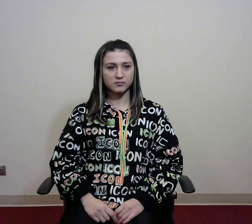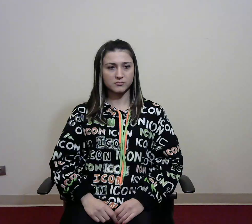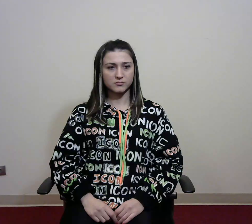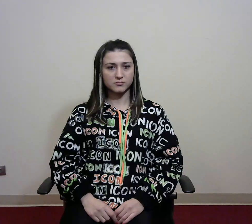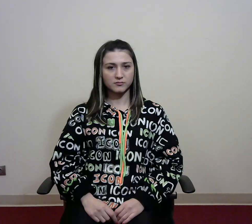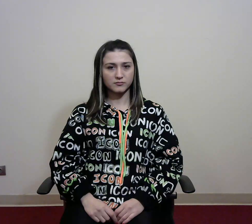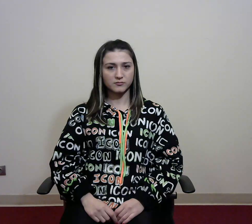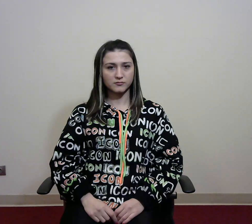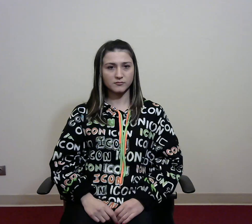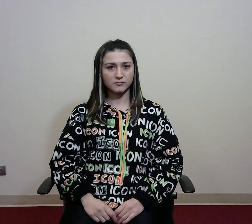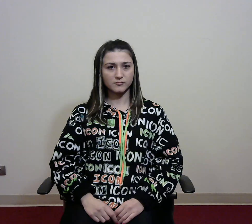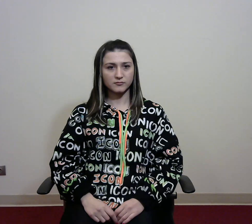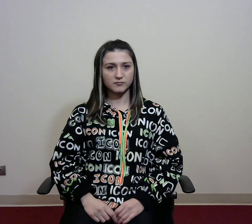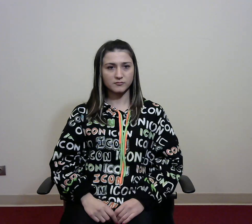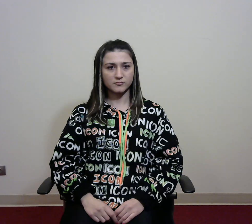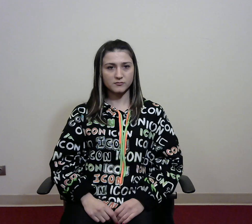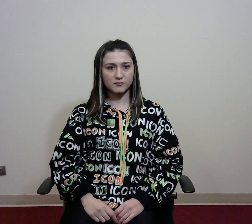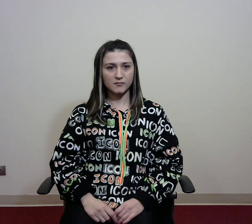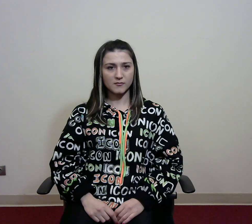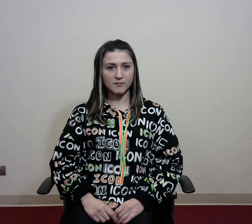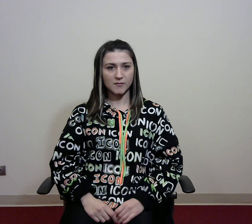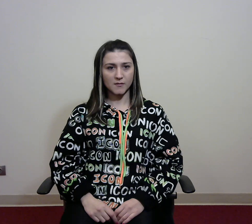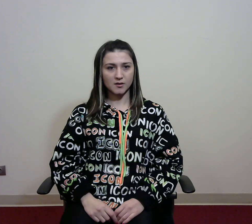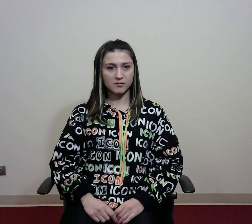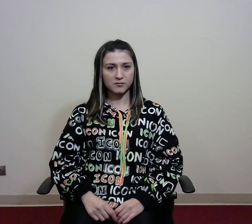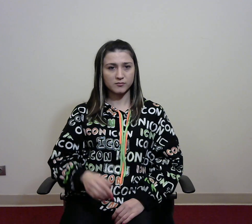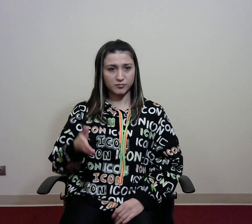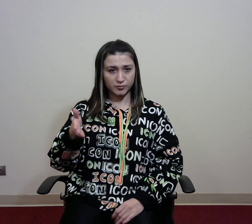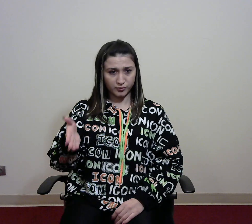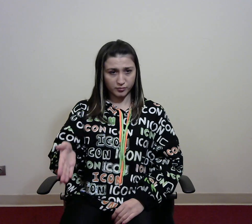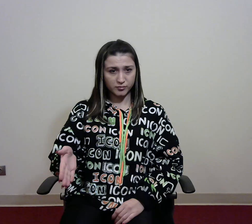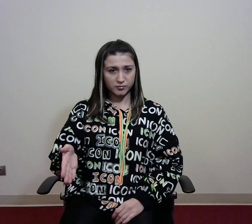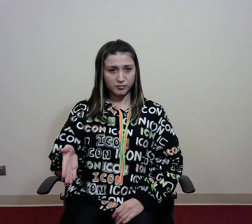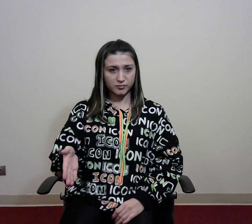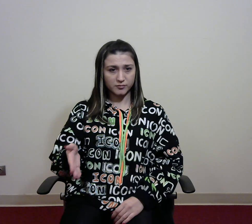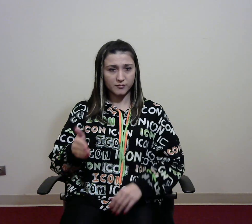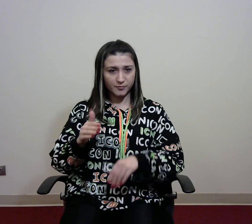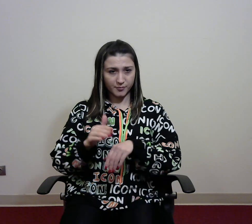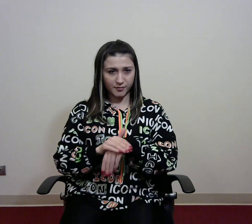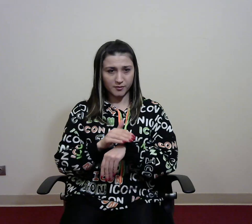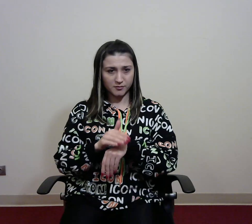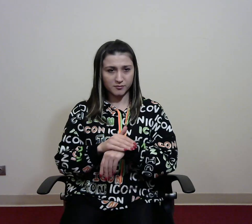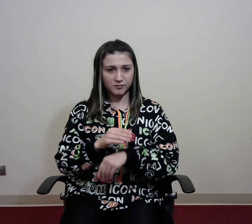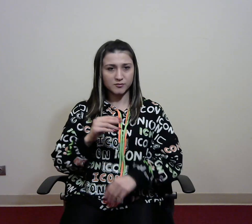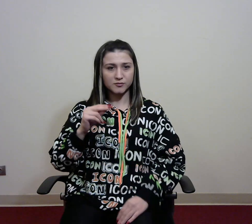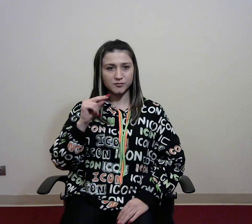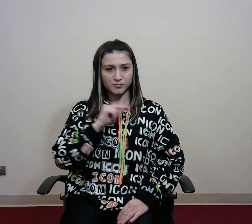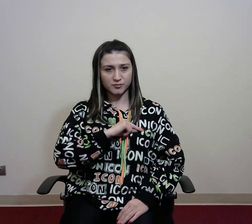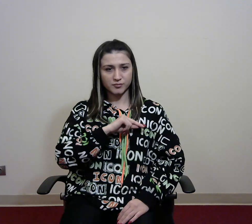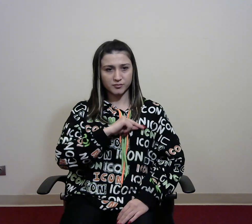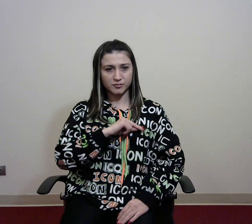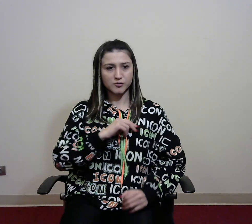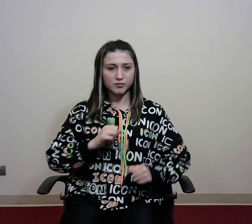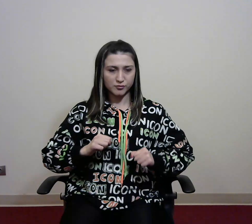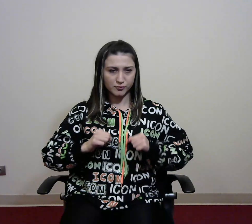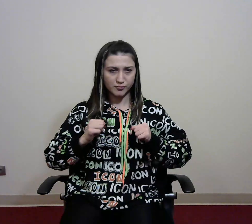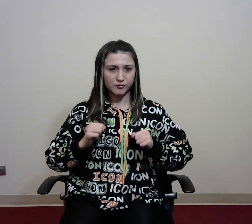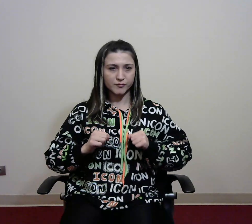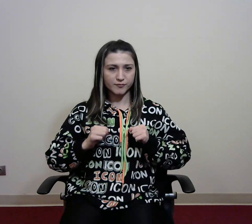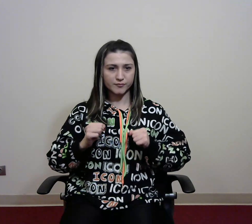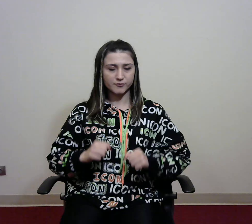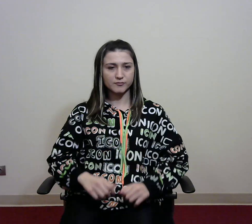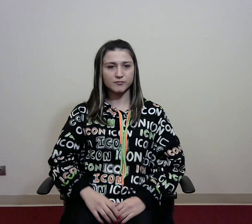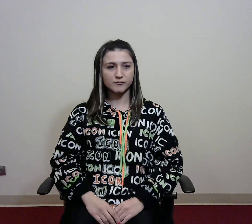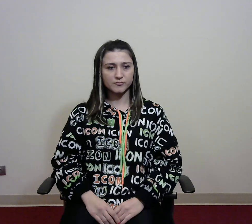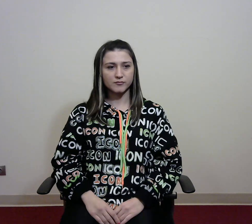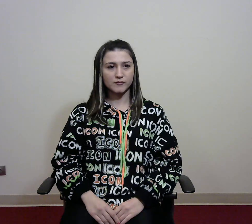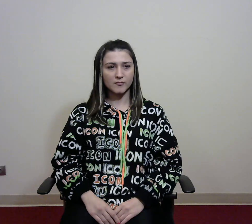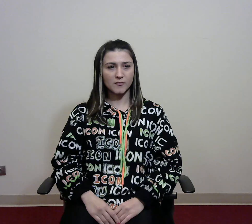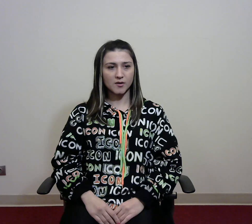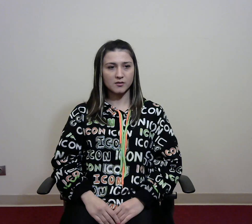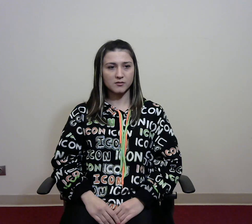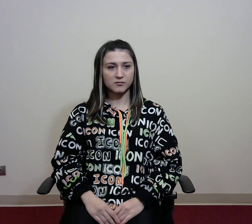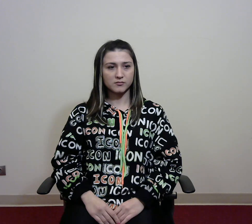Burda mehriban işçilər çalışır